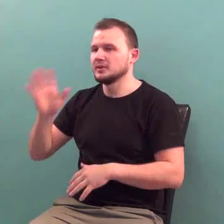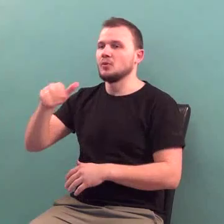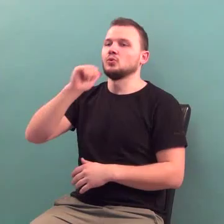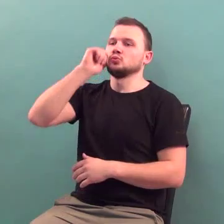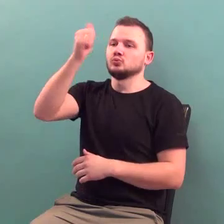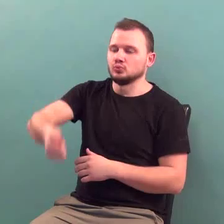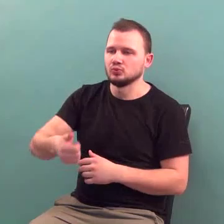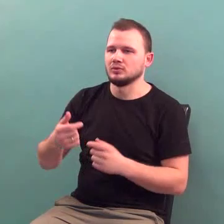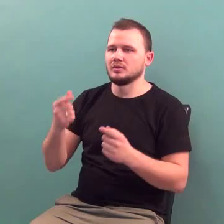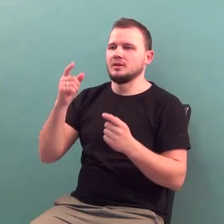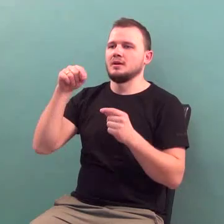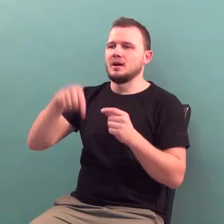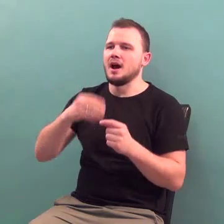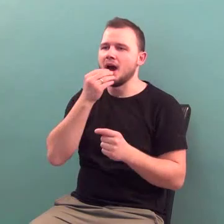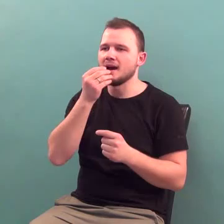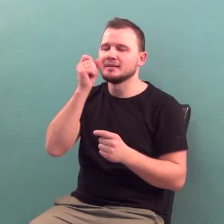Następnego dnia jedzą rano śniadanie na dole.